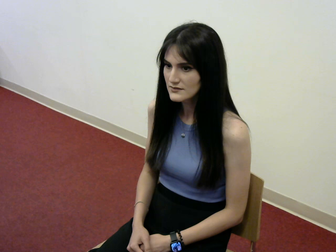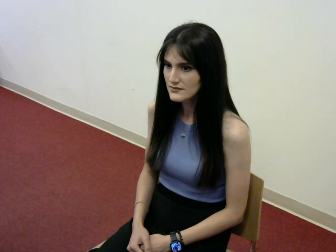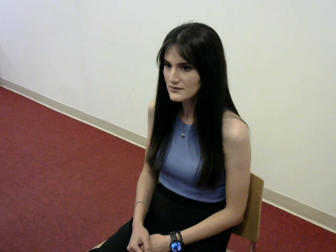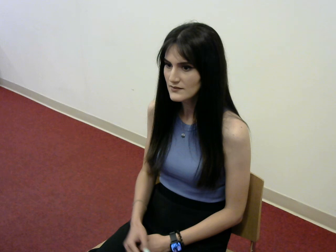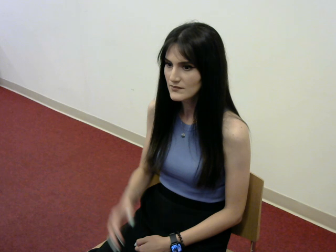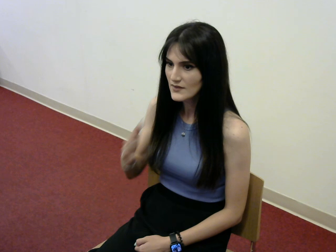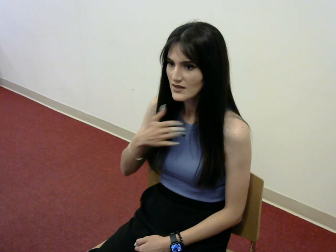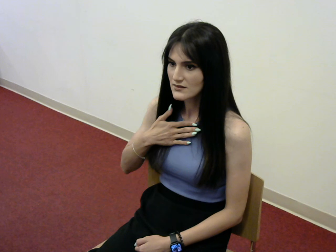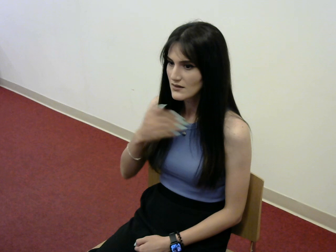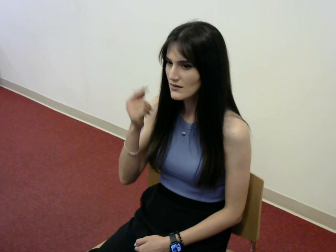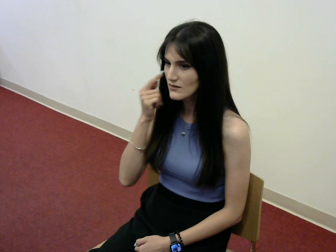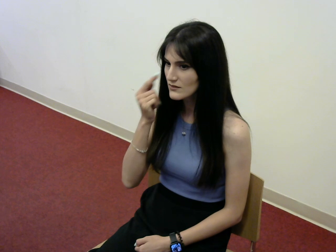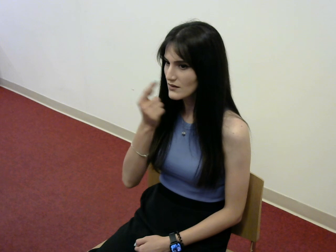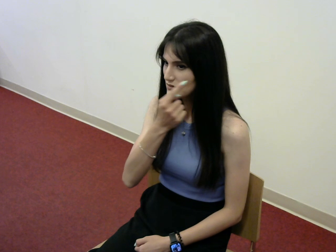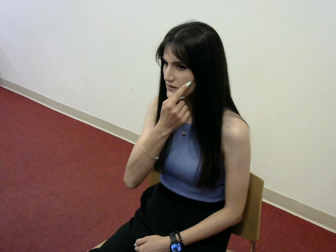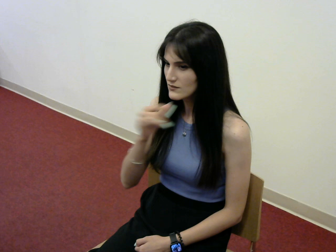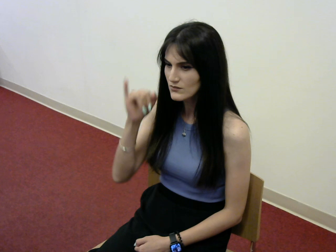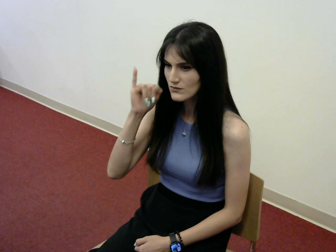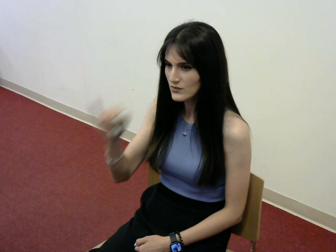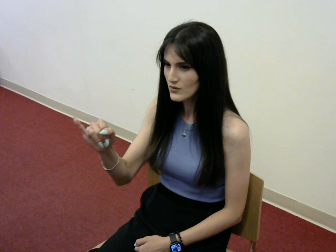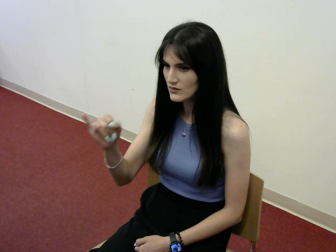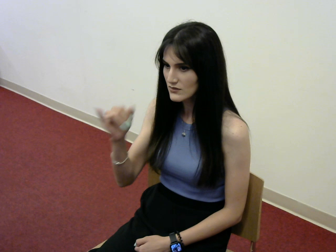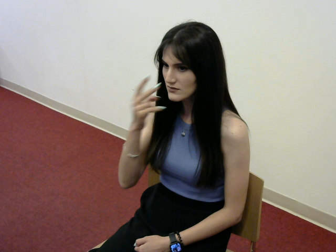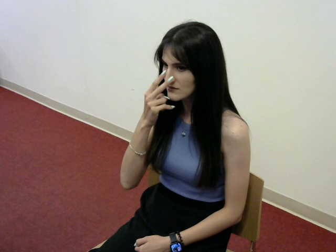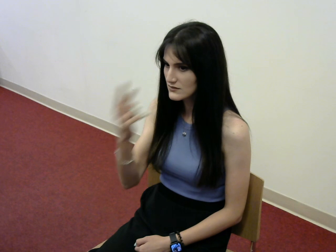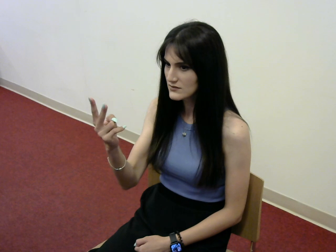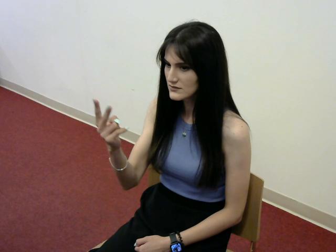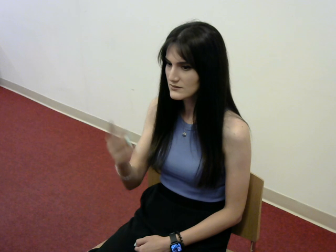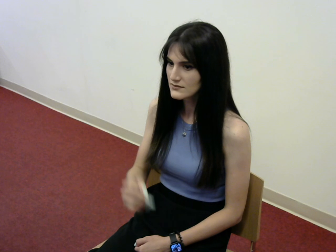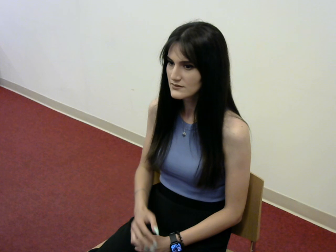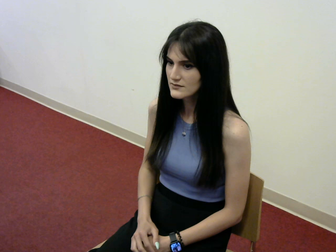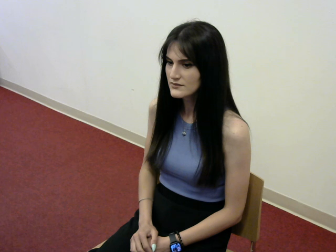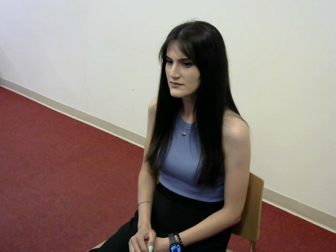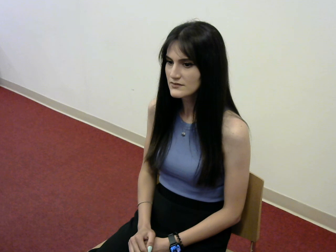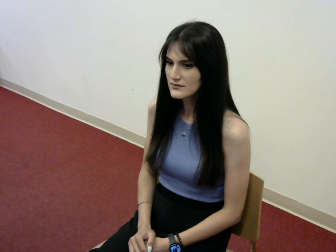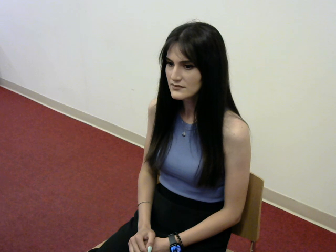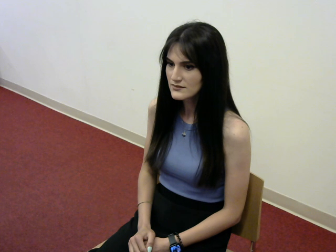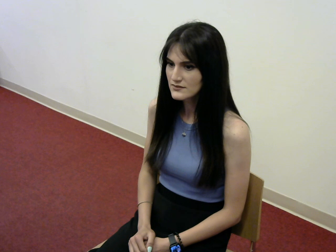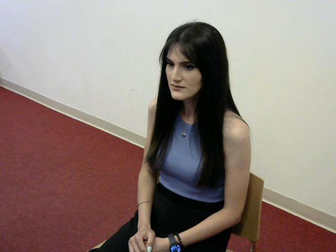Mənim gözüm pis görür